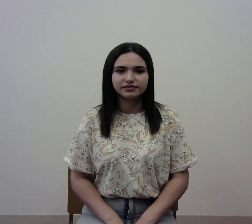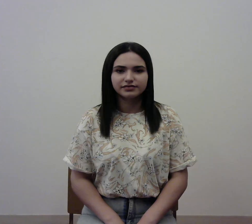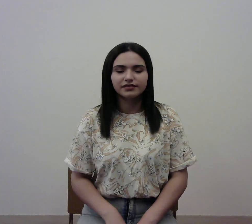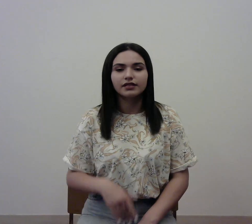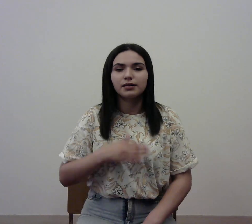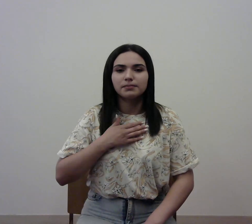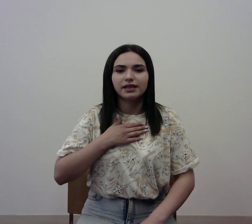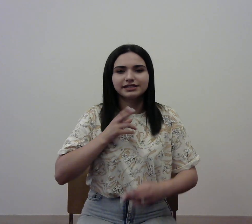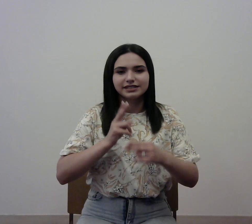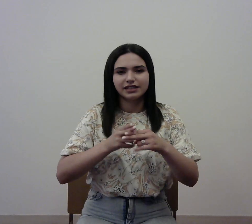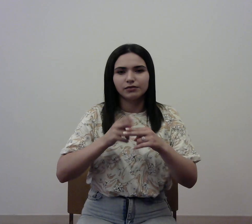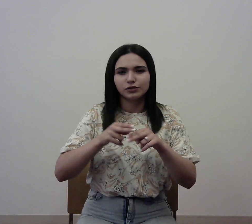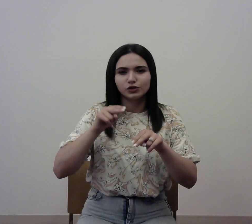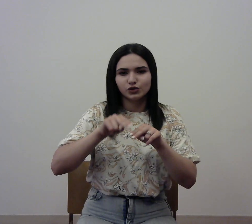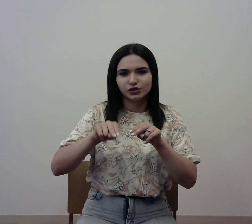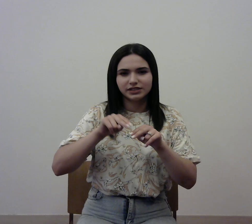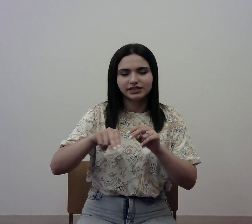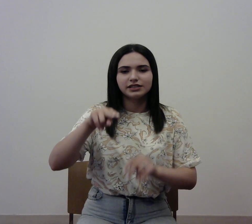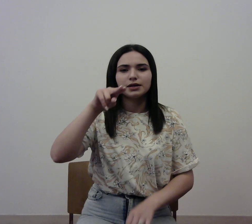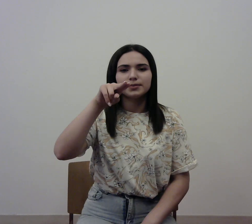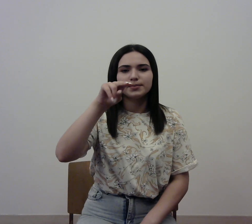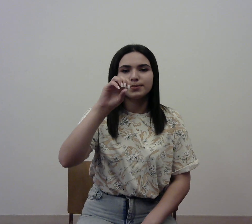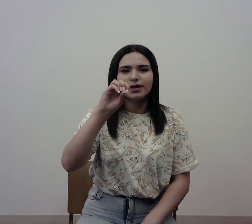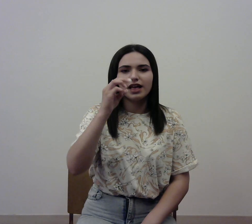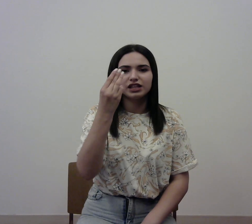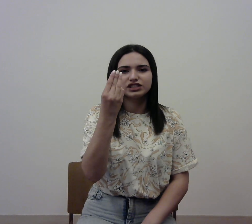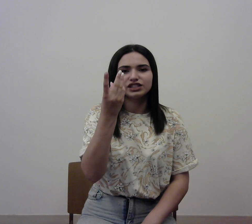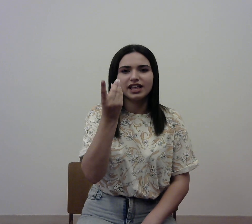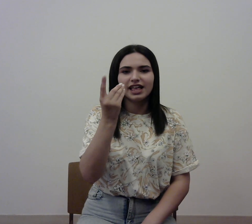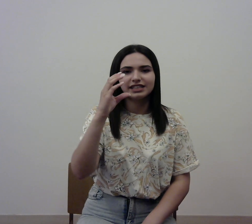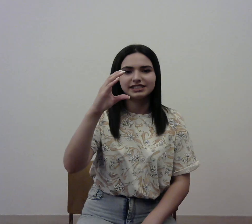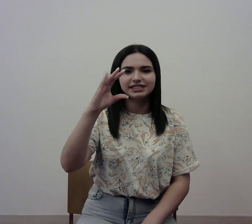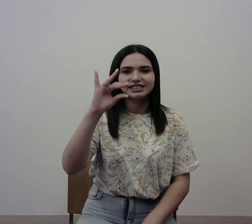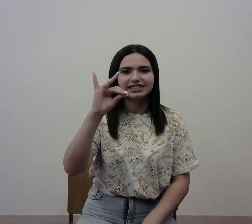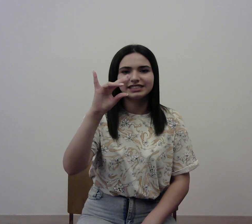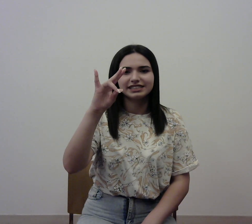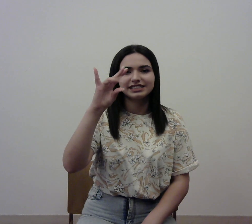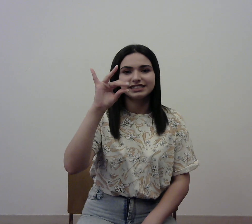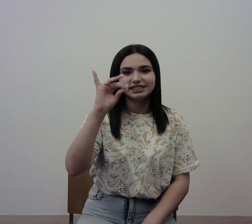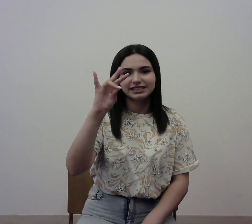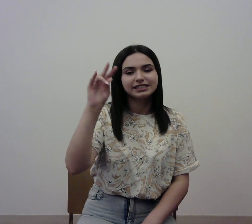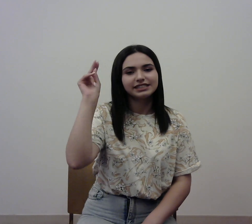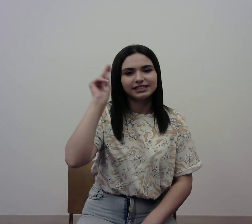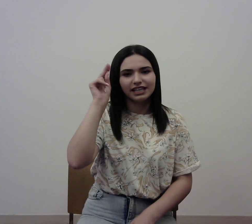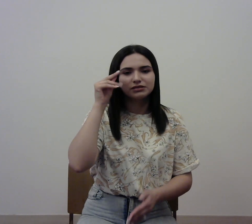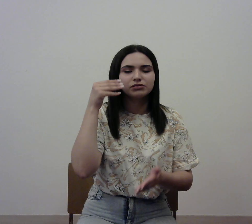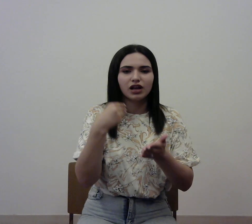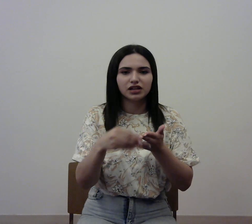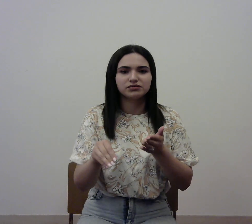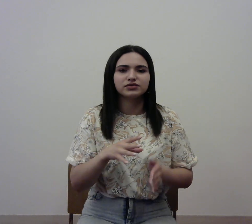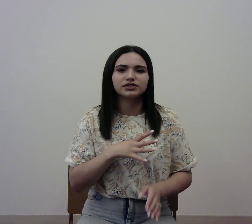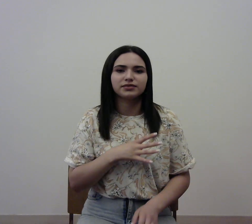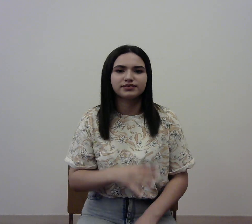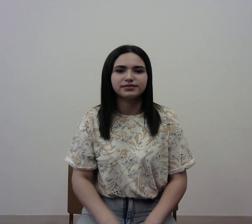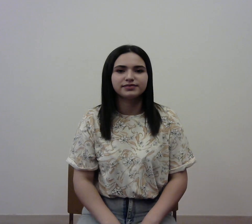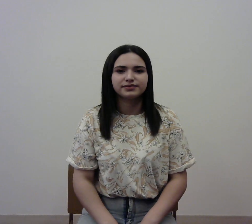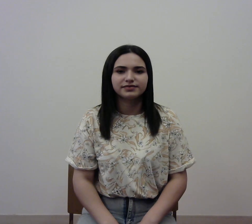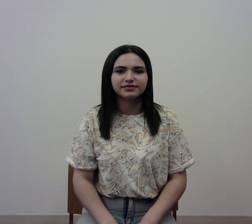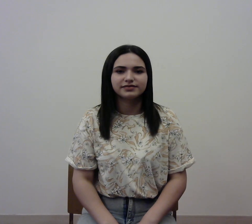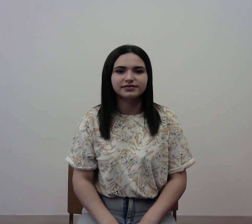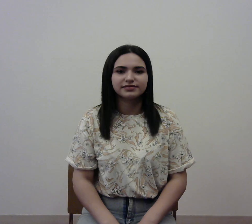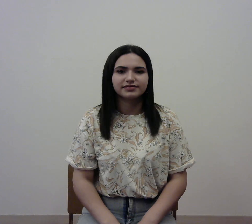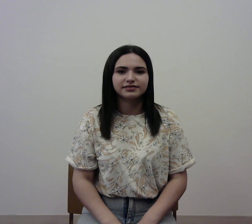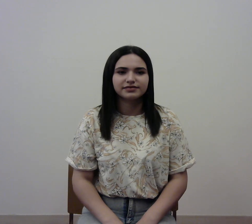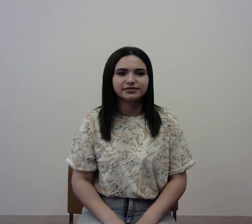Mən dülgər peşəsinin təhsilini almışam